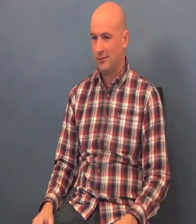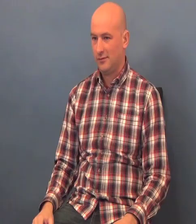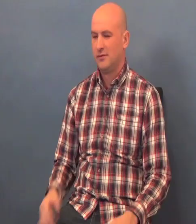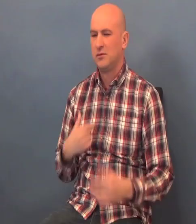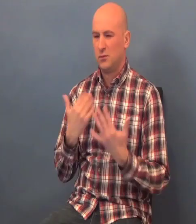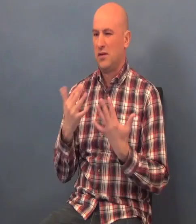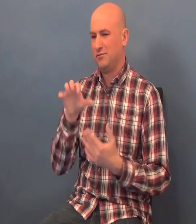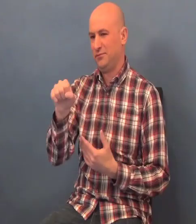Łatwo mi będzie cię znaleźć.